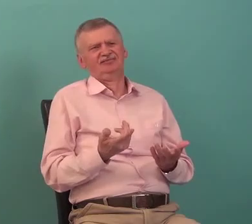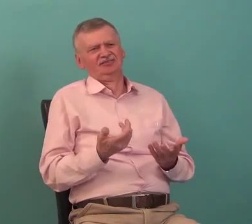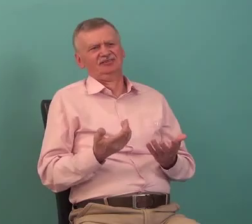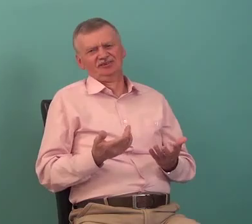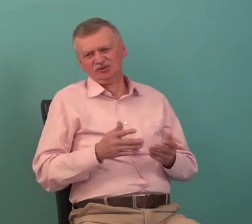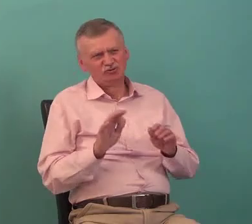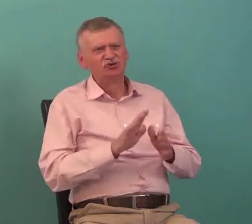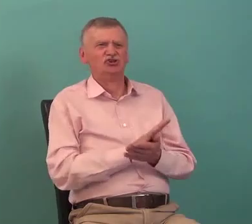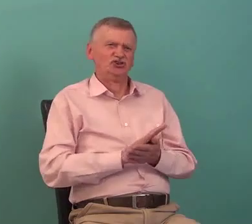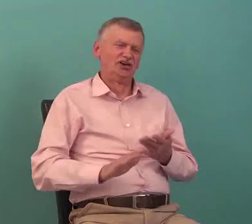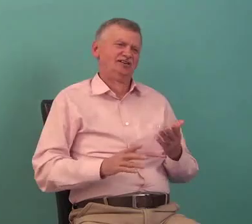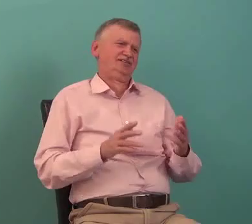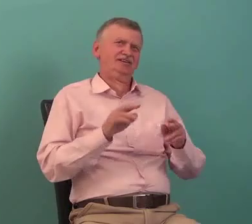Sprzątanie, remont.